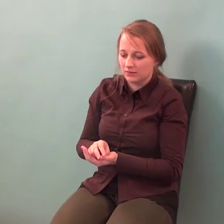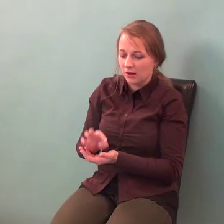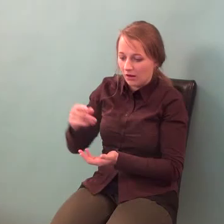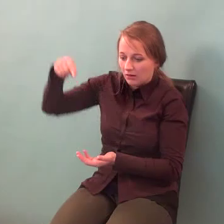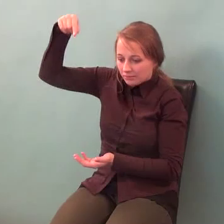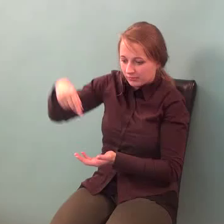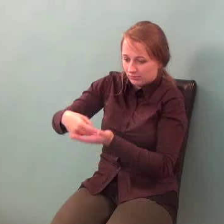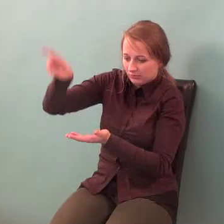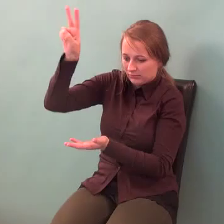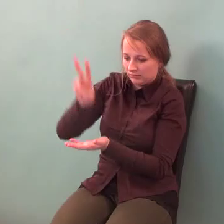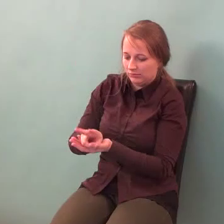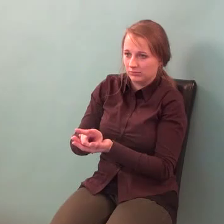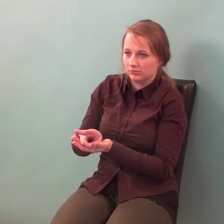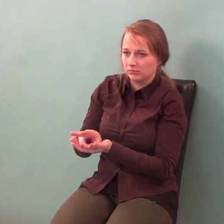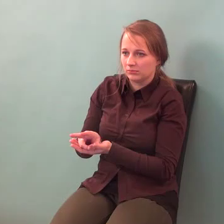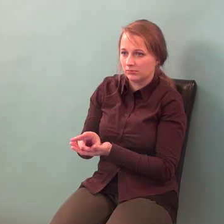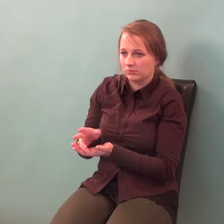Dobrze, strzałka w dół, upadek.